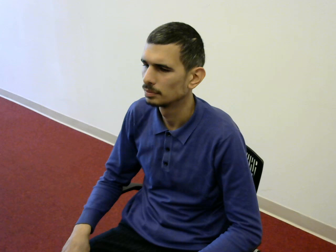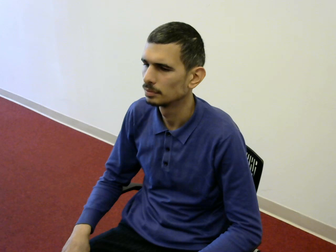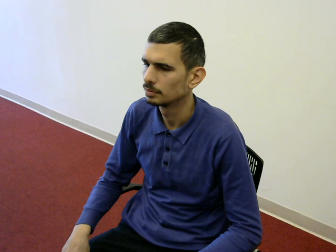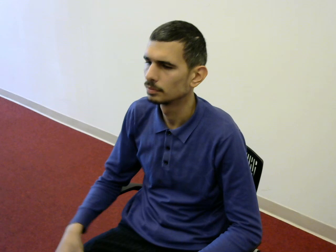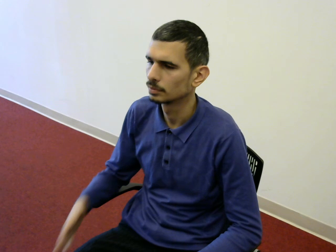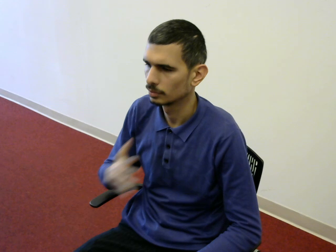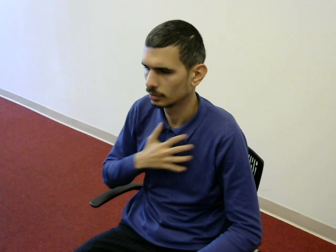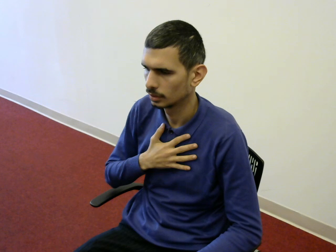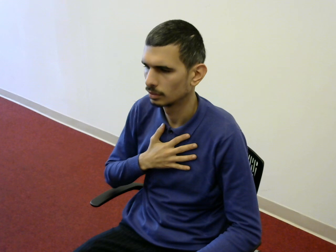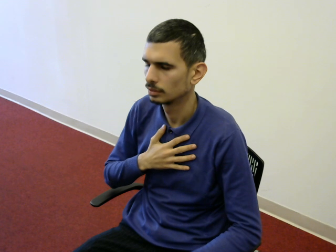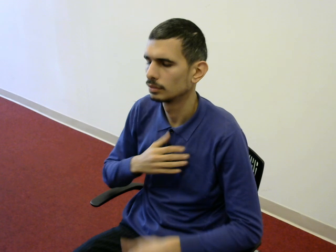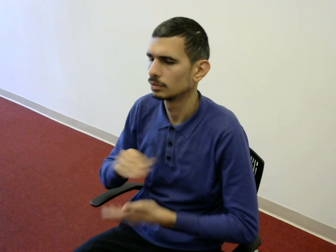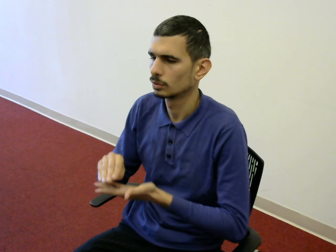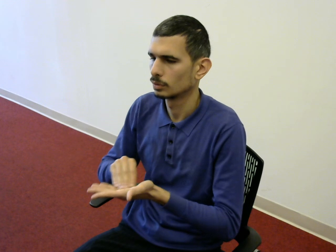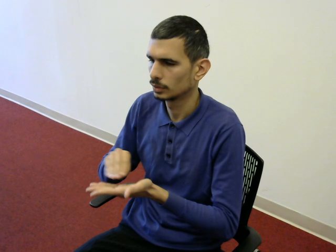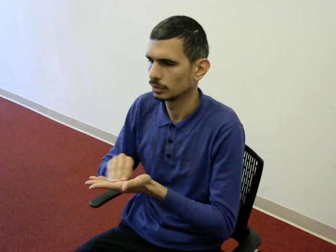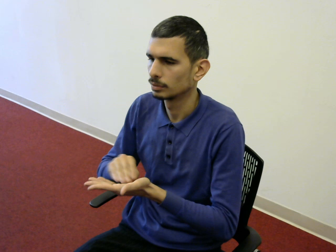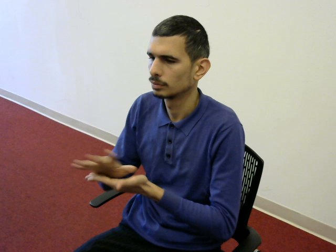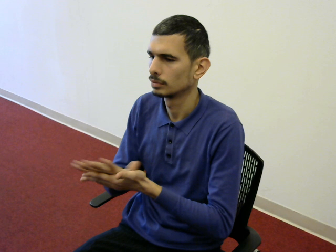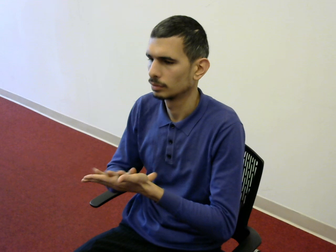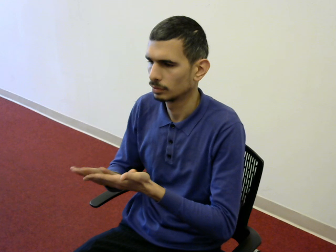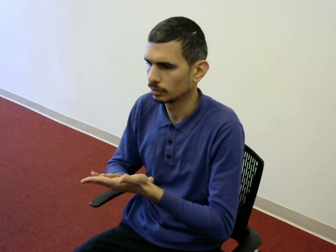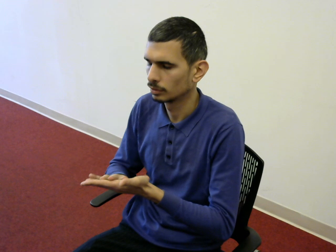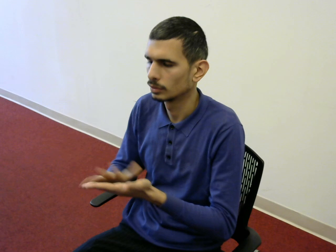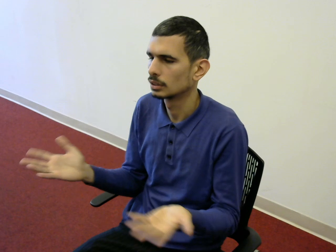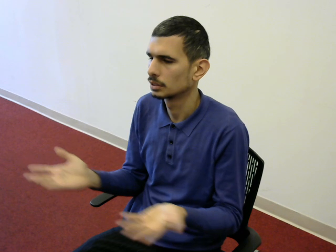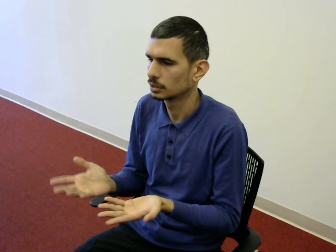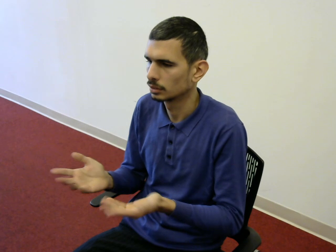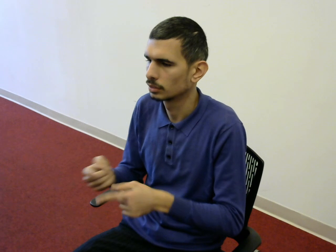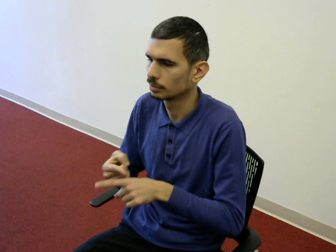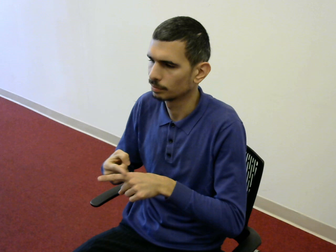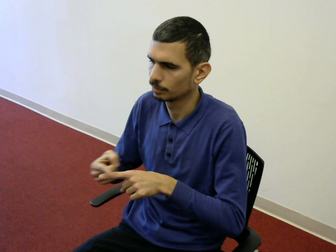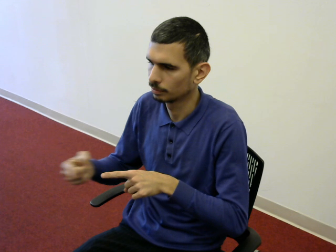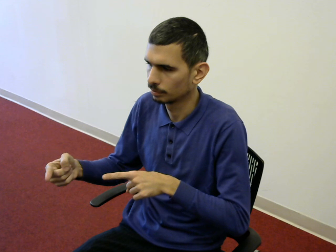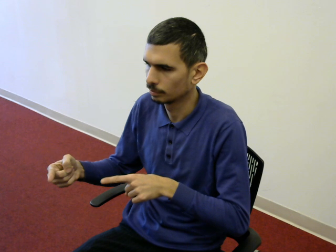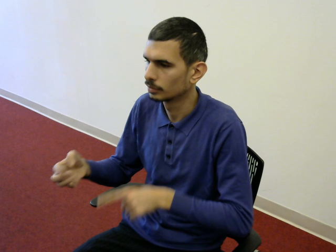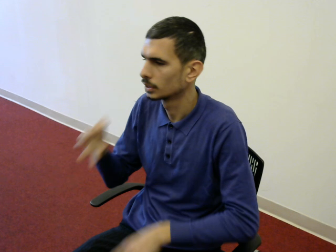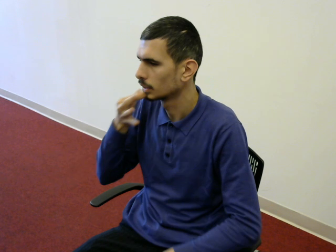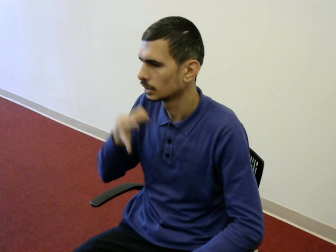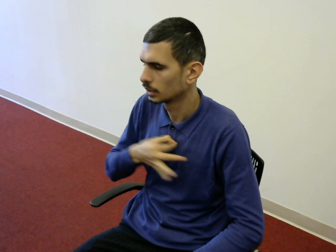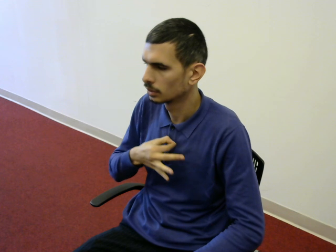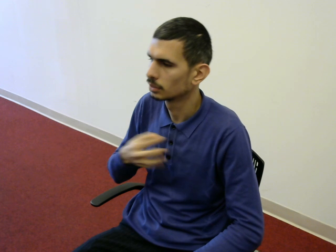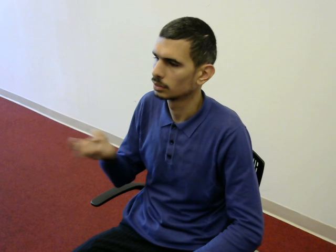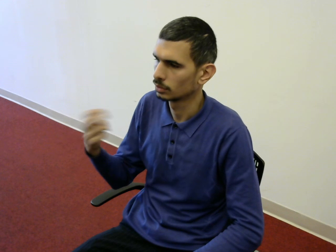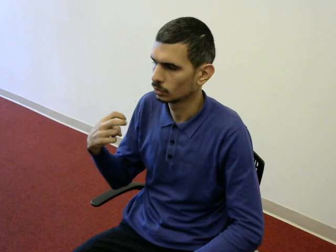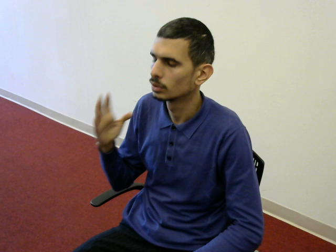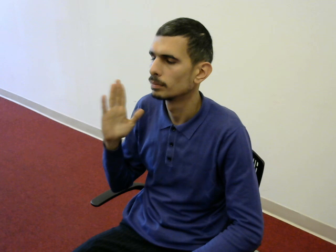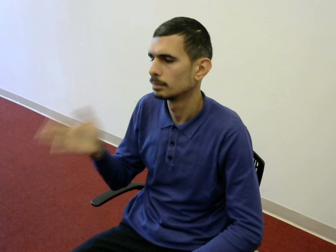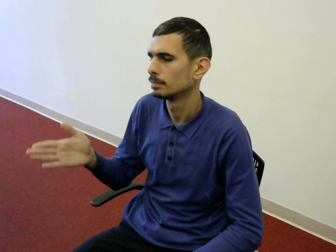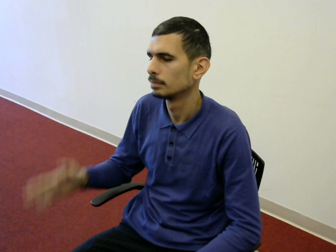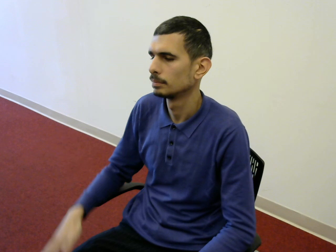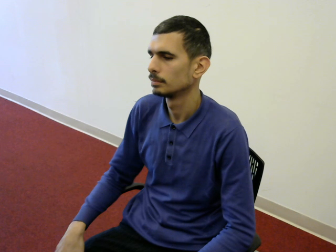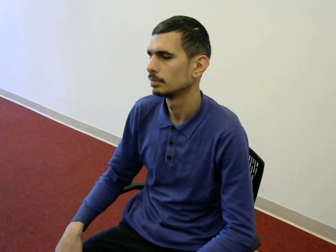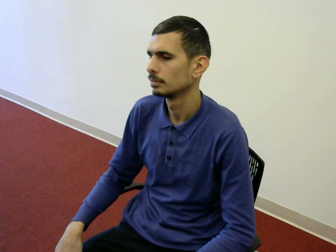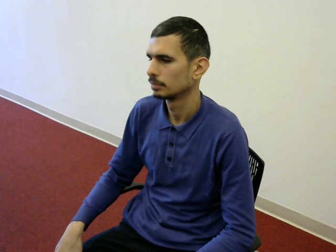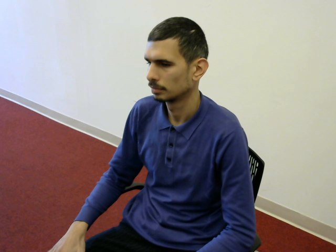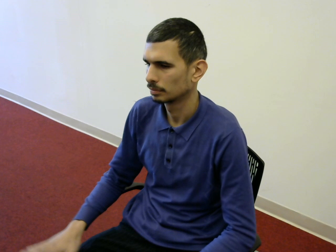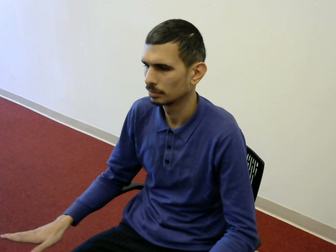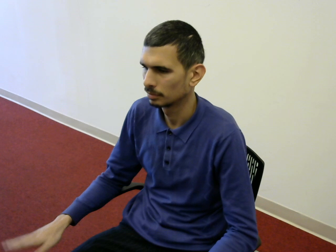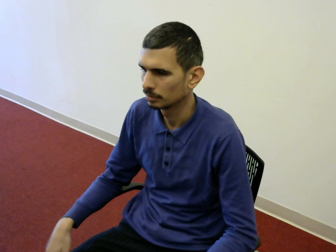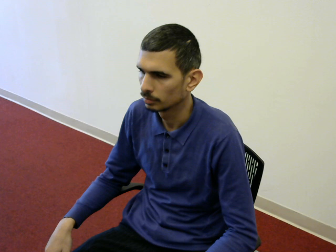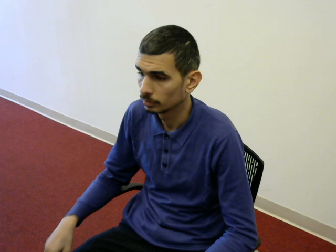Mənim yazdığım ərizəyə hansı müddətdə cavab gələcək?